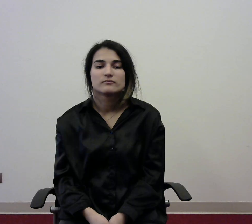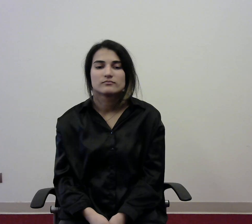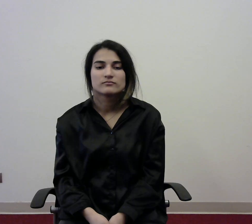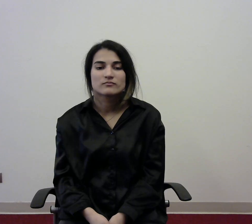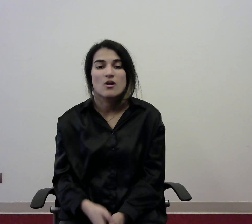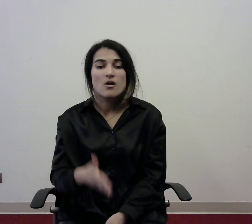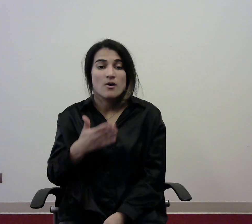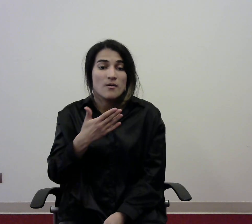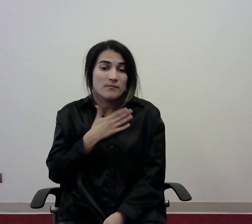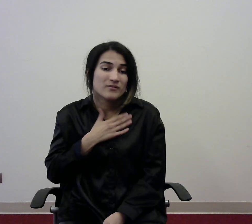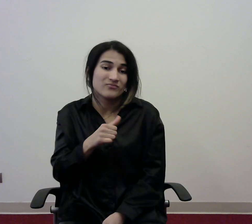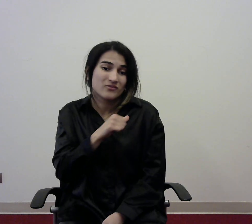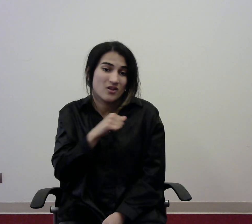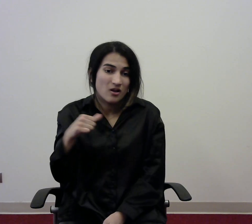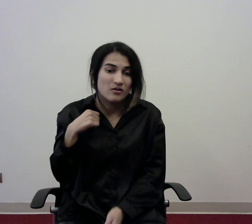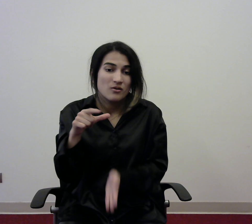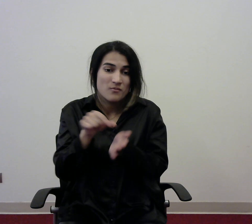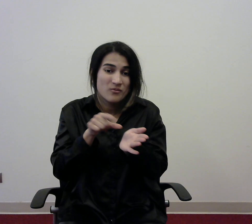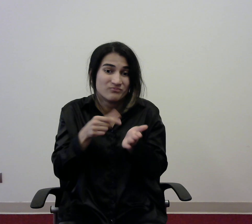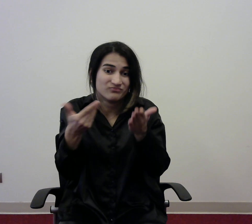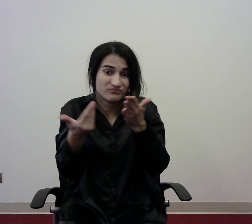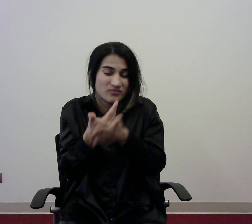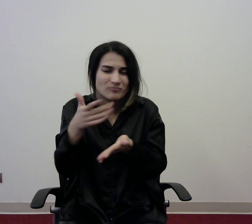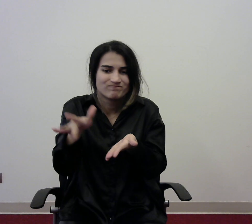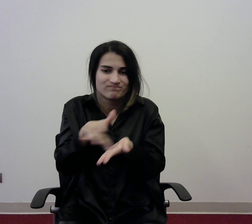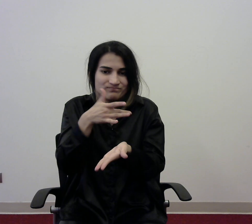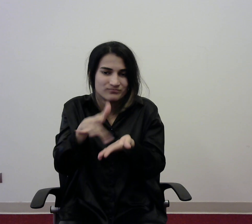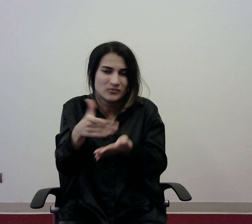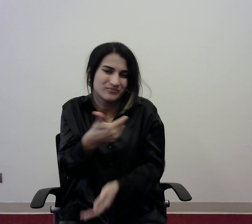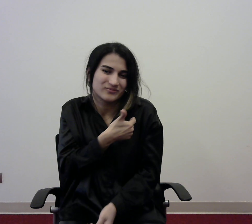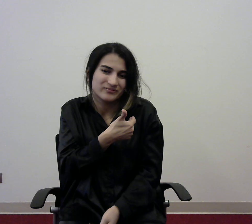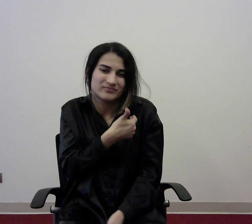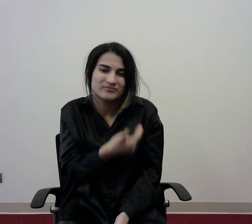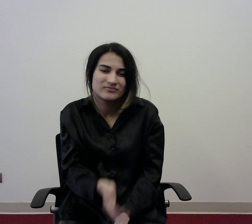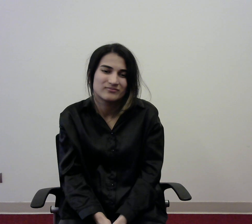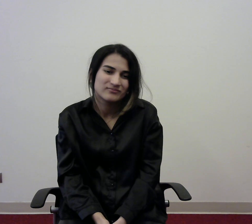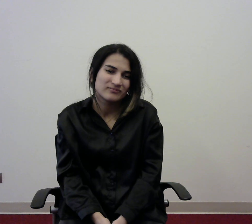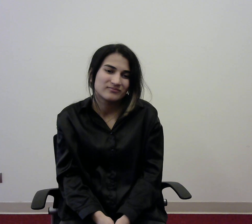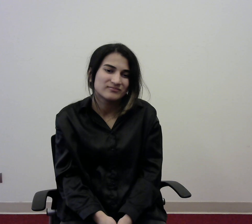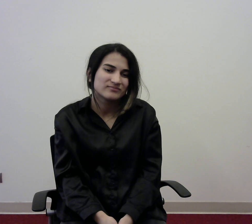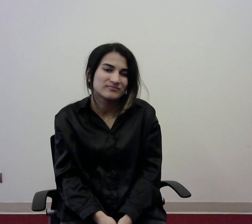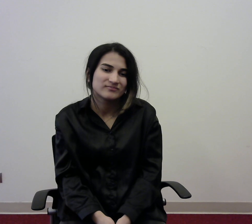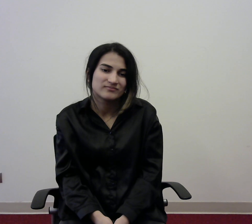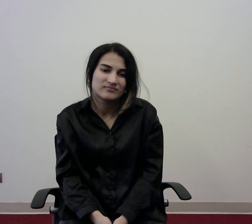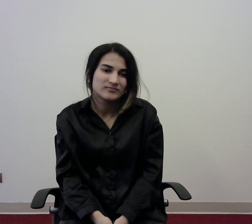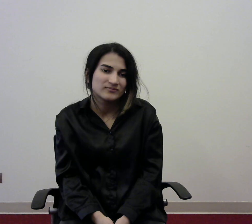Mən öz pensiyamı yenidən hesablatdırmaq istəyirəm